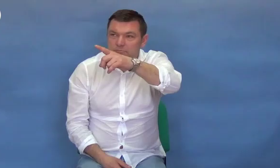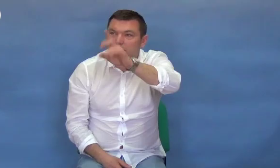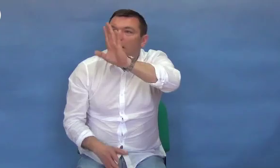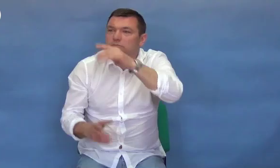Nie.